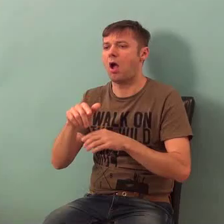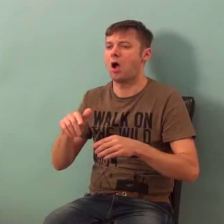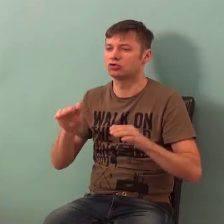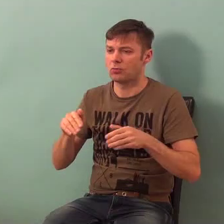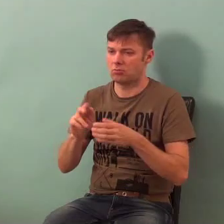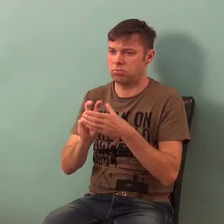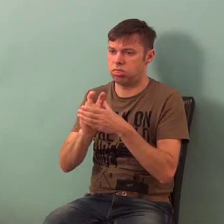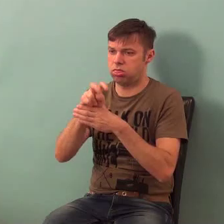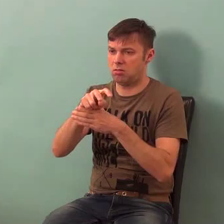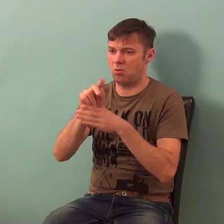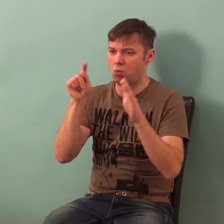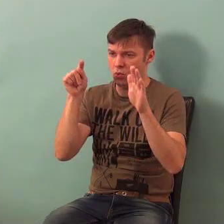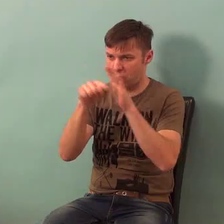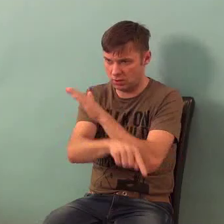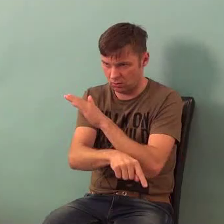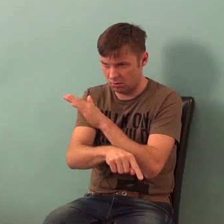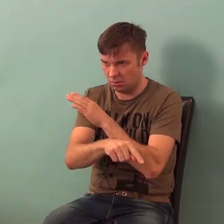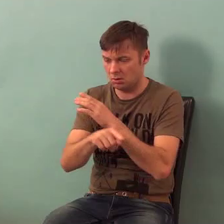Żaba wychodzi, ucieka.